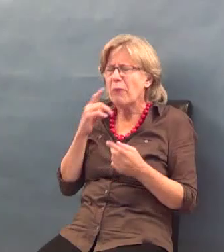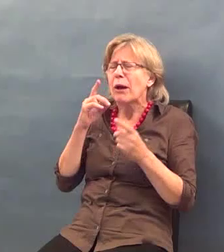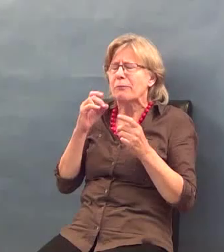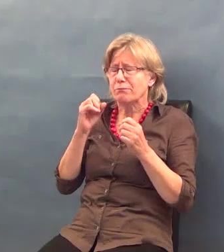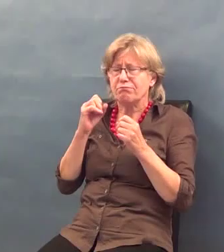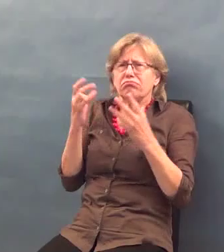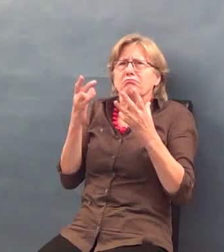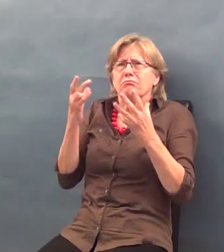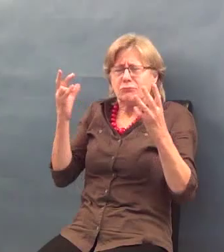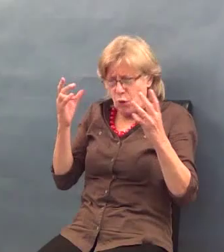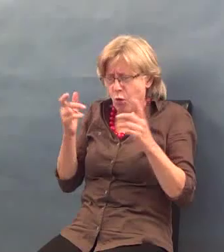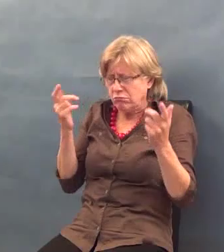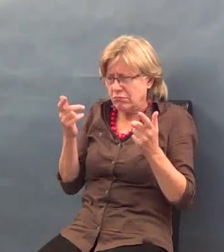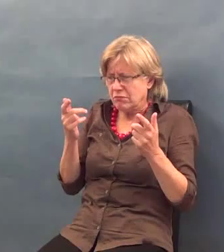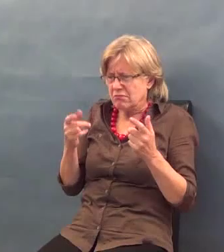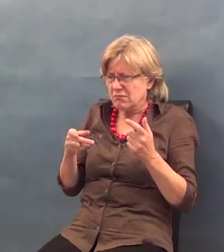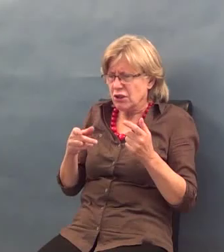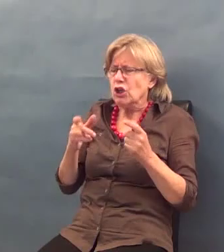Jest jakby w szoku.